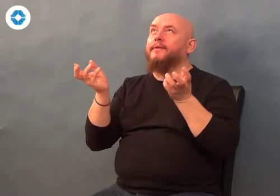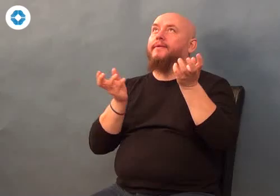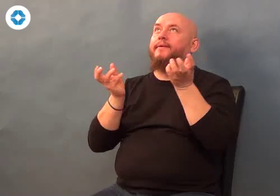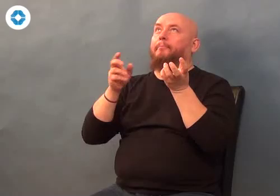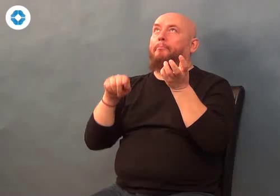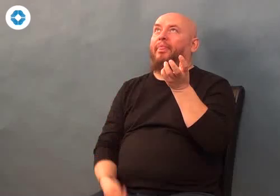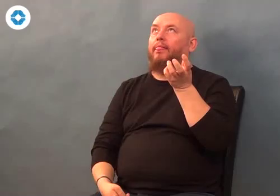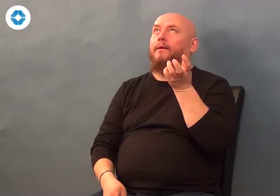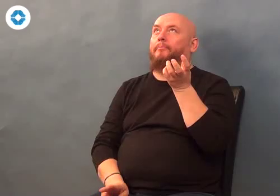Jedna gruszka spadła.